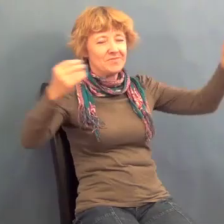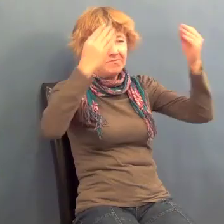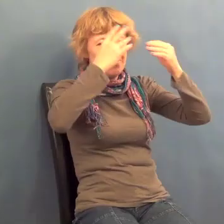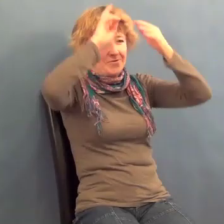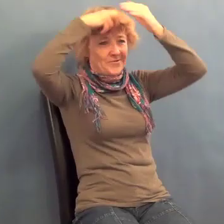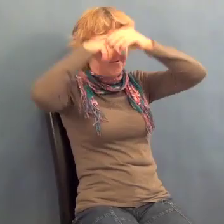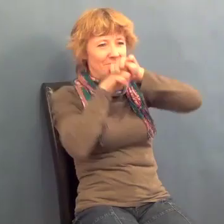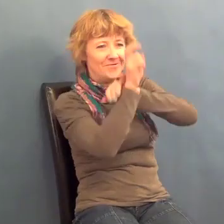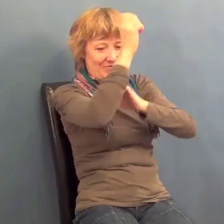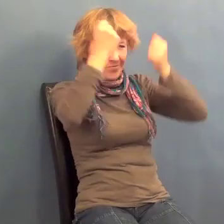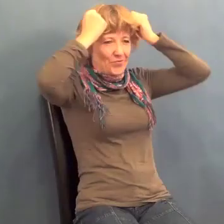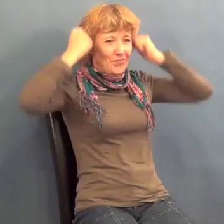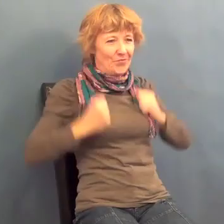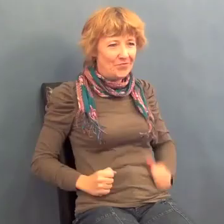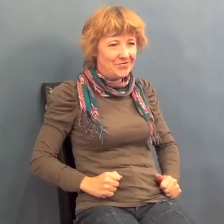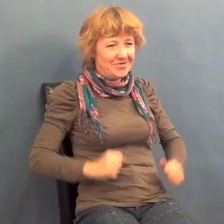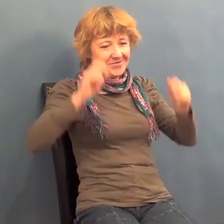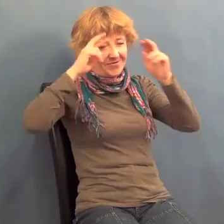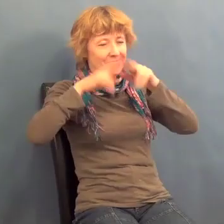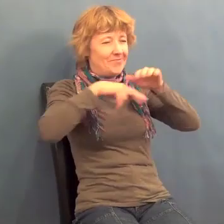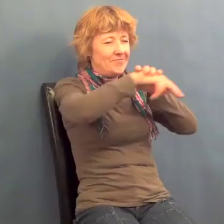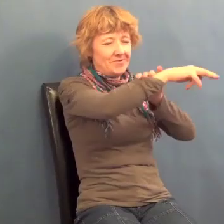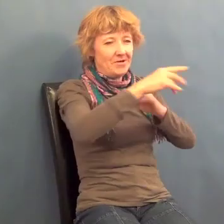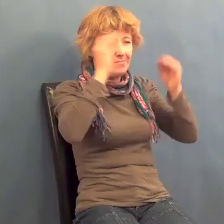Królik wskakuje w wiszące ubranie i idzie dalej.